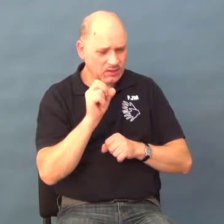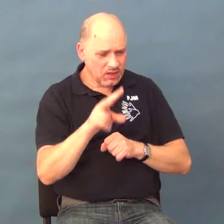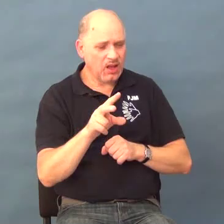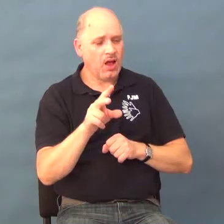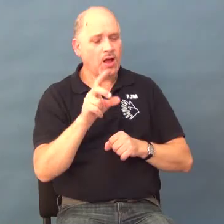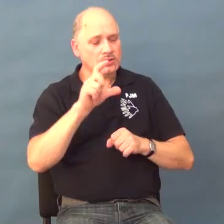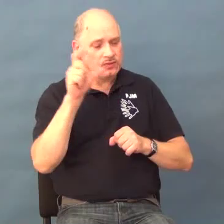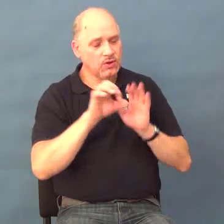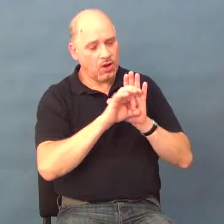Od czwartku mam urlop.